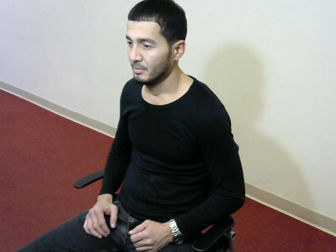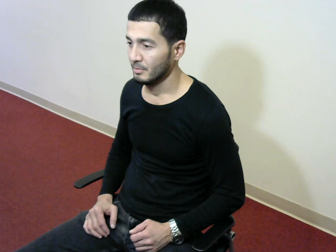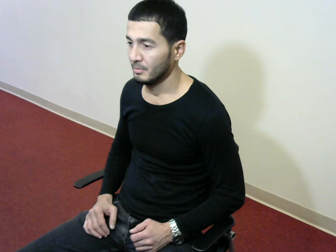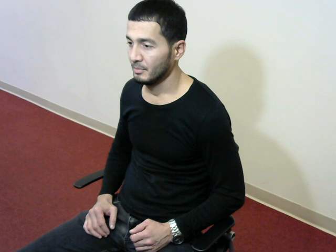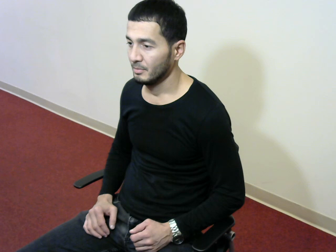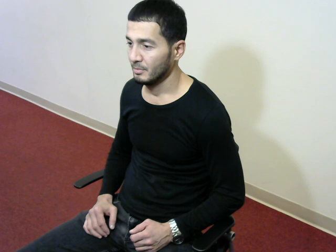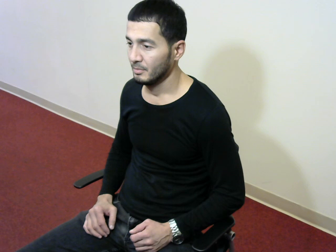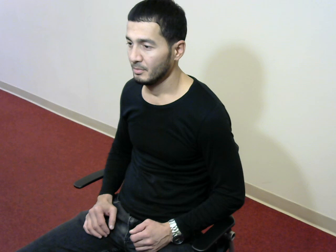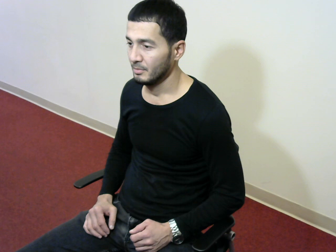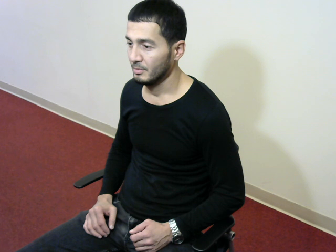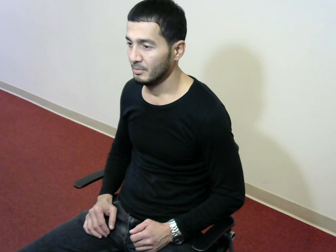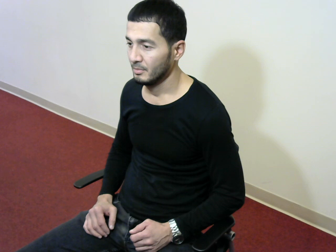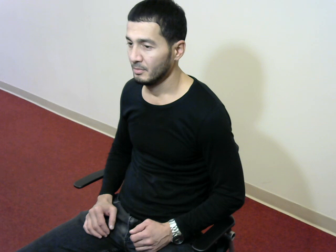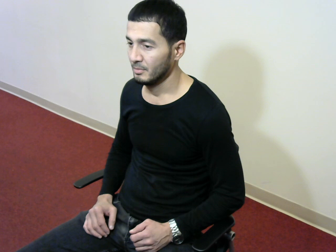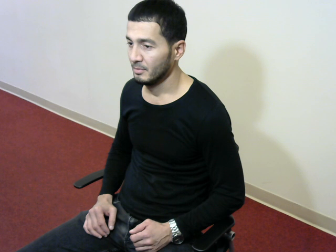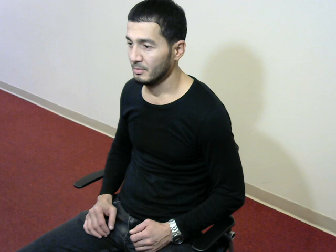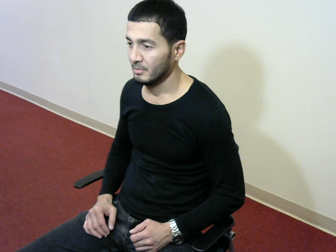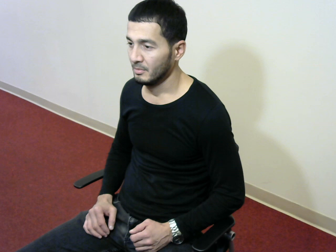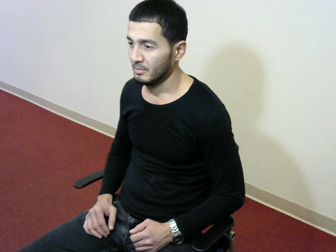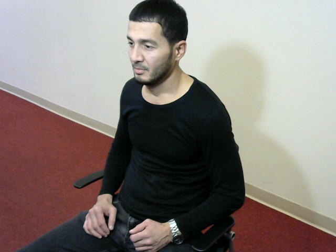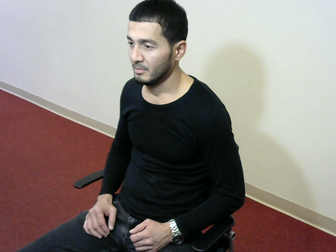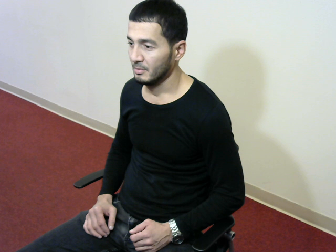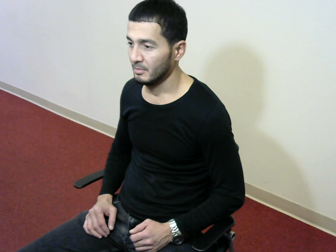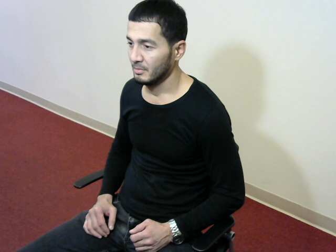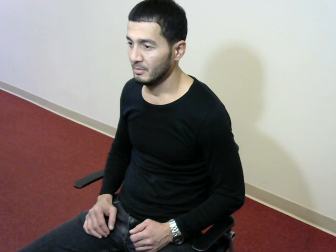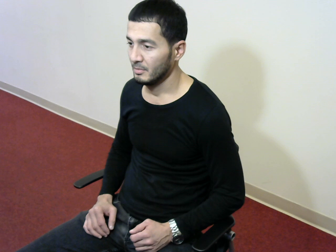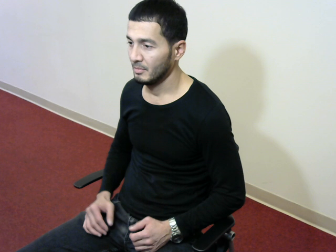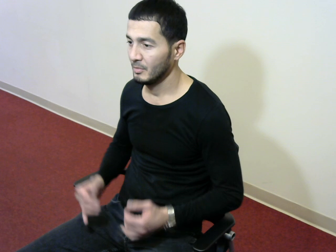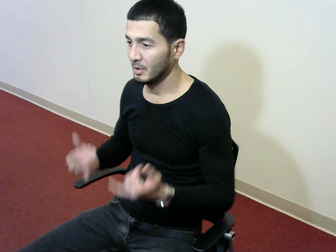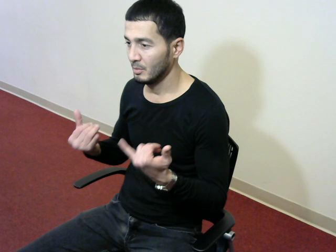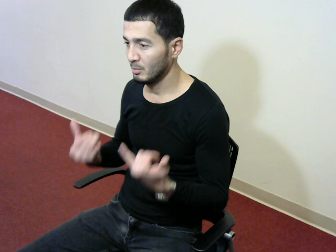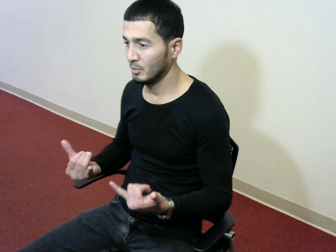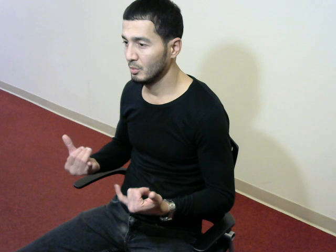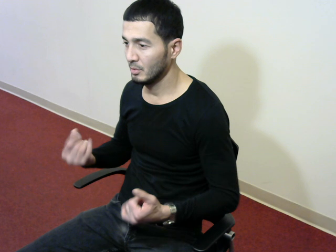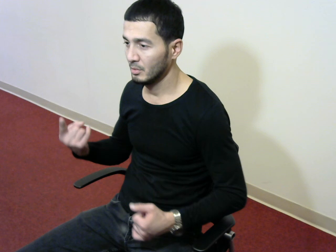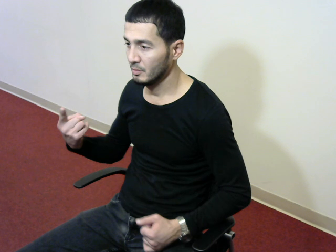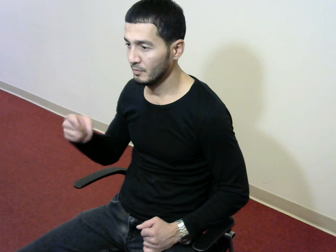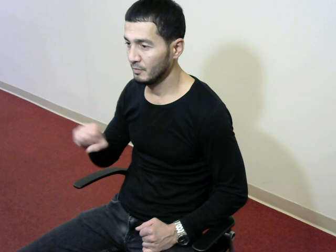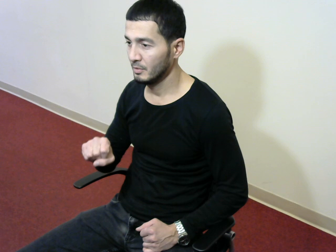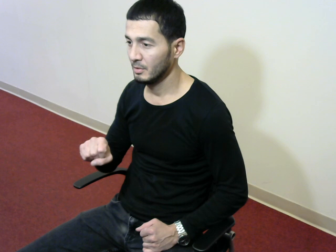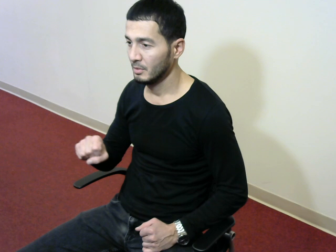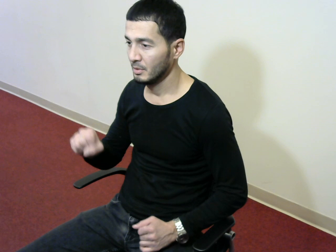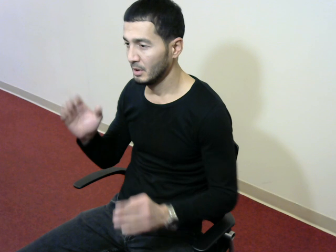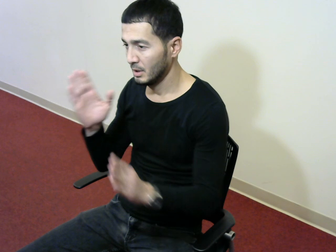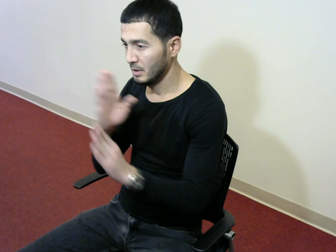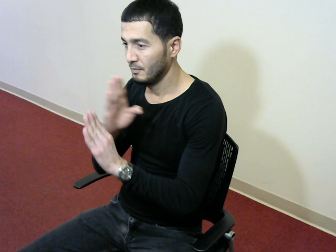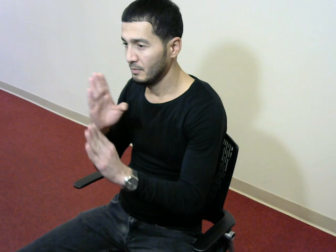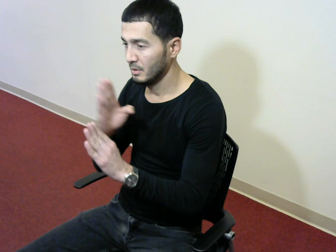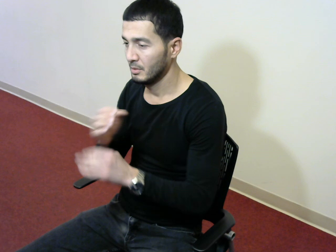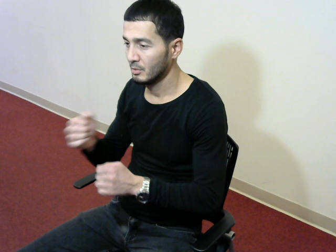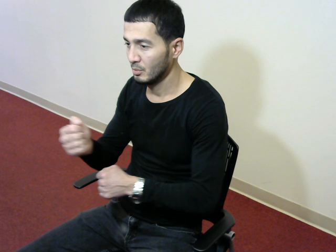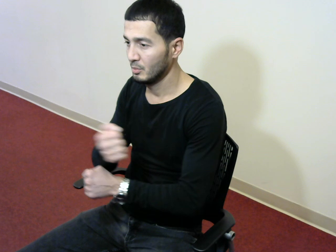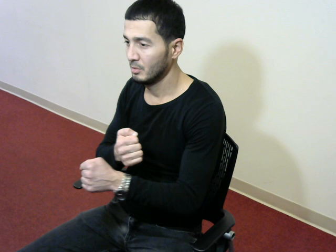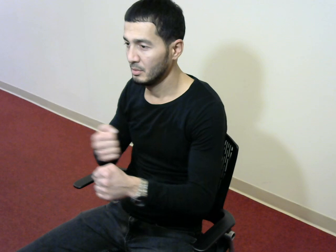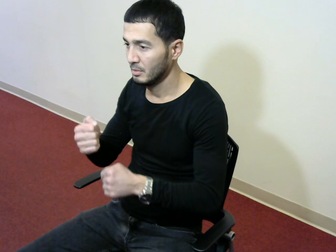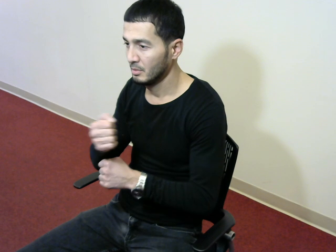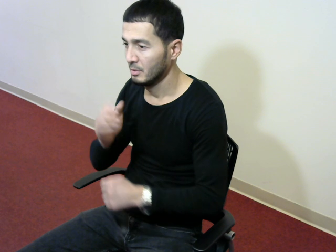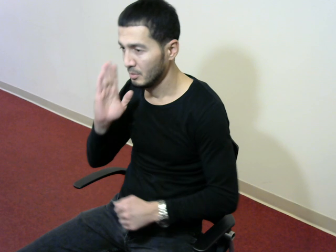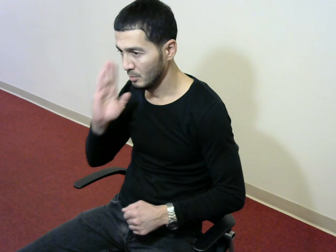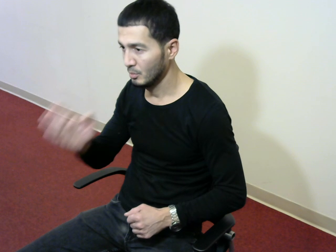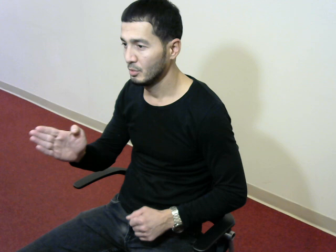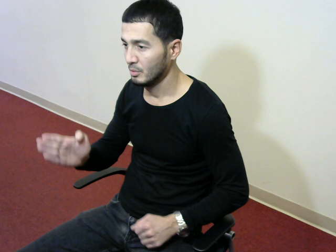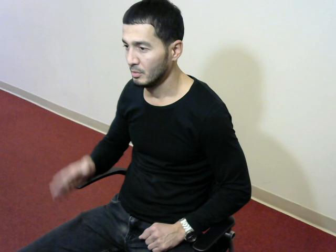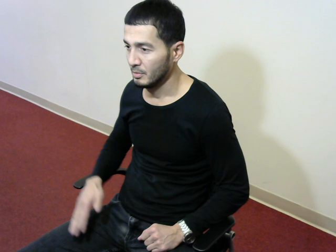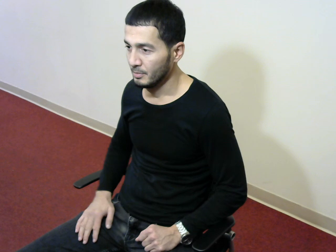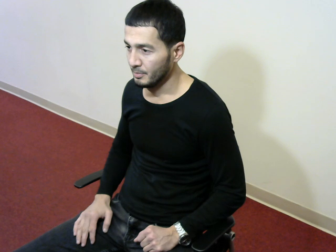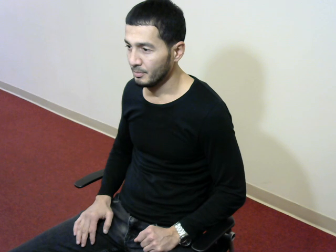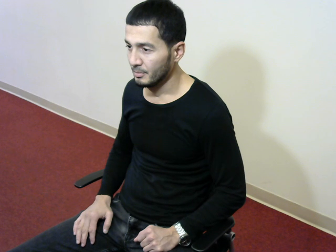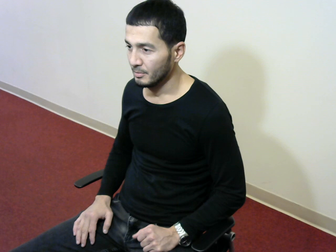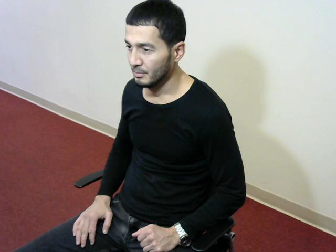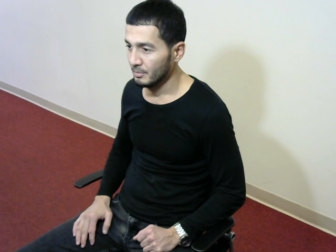Bu həftə hava küləkli olacaq